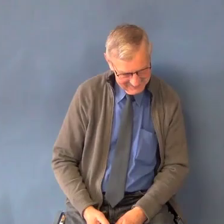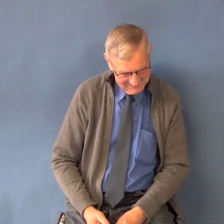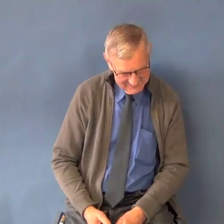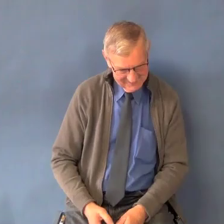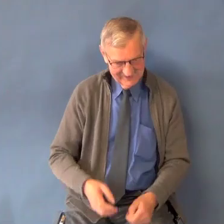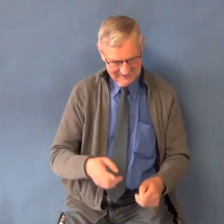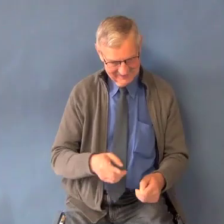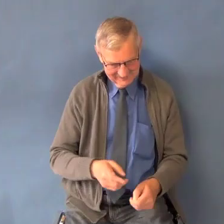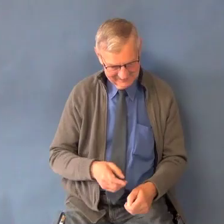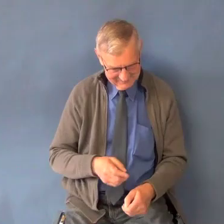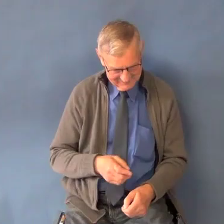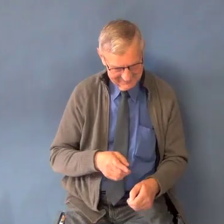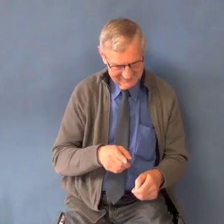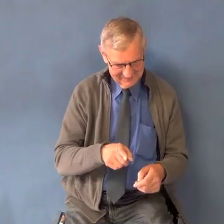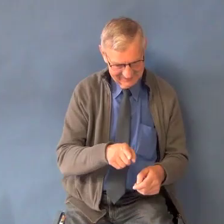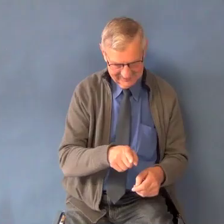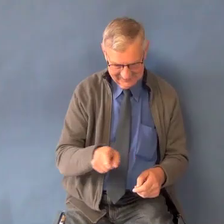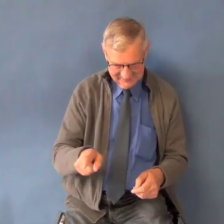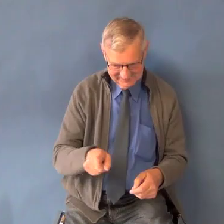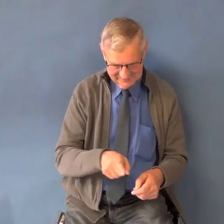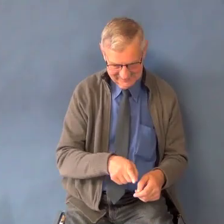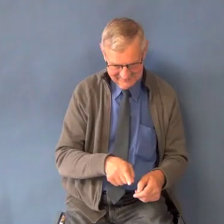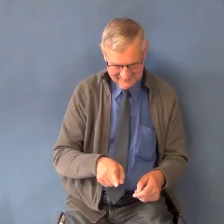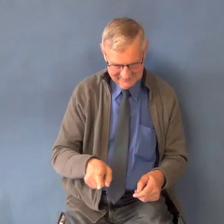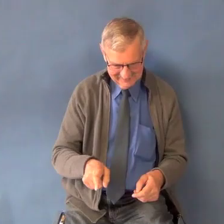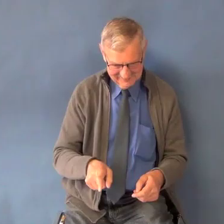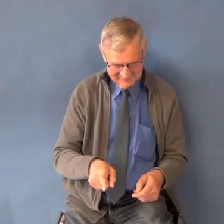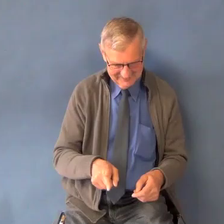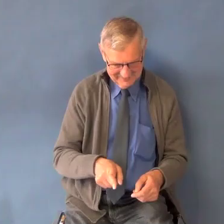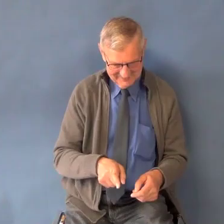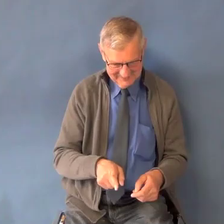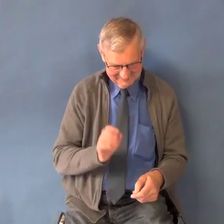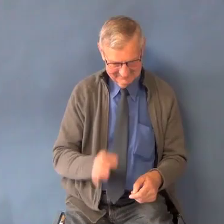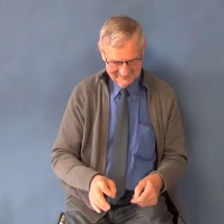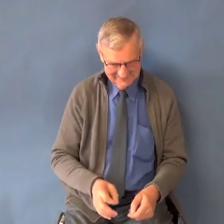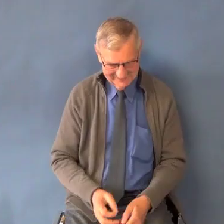To, to, to, dobrze.